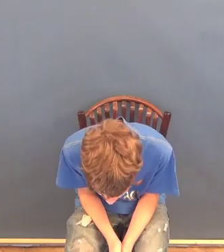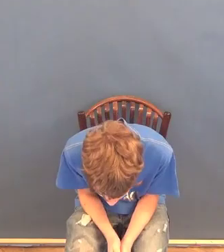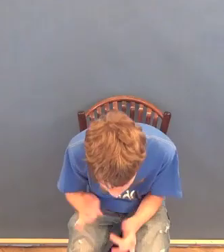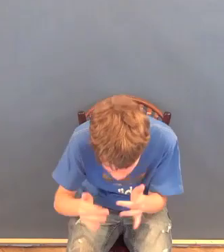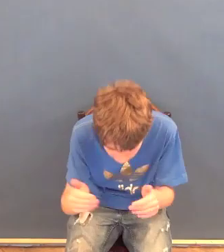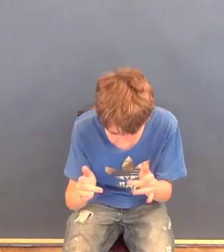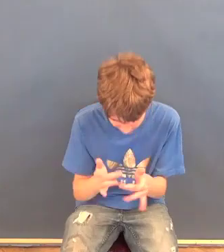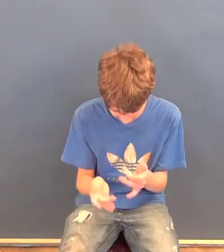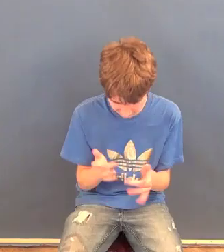Może to rower.